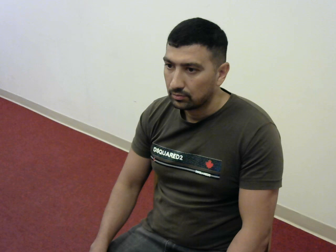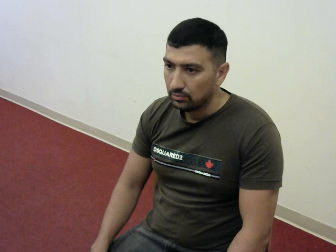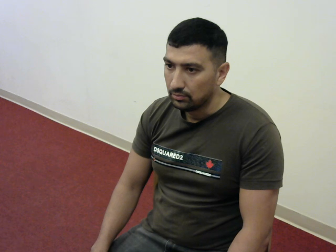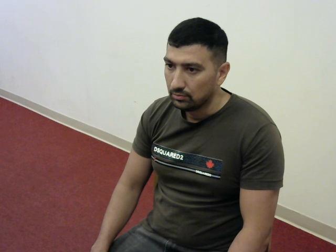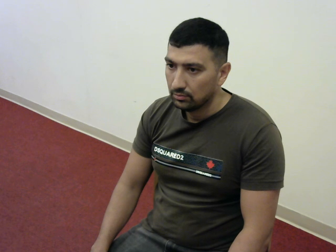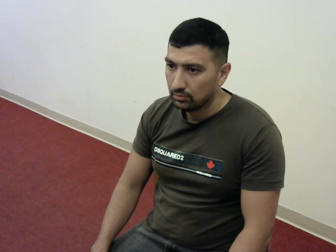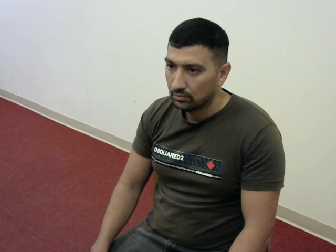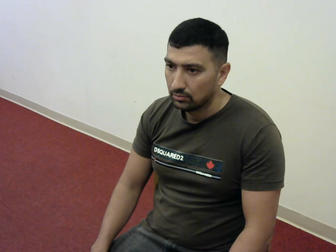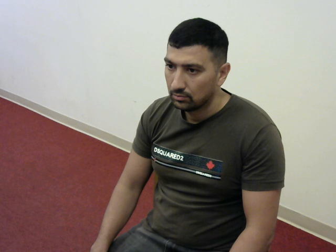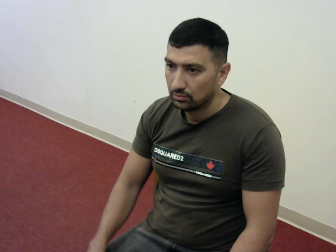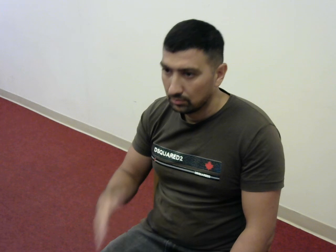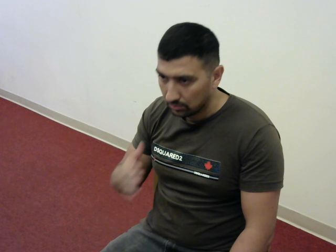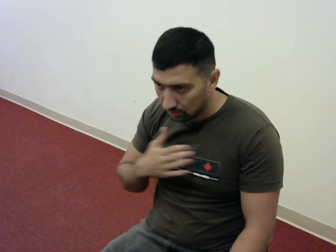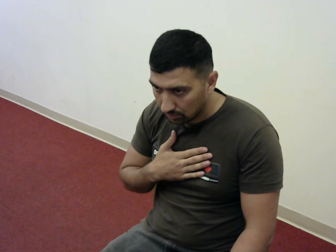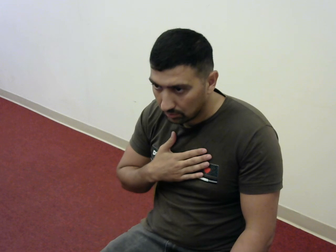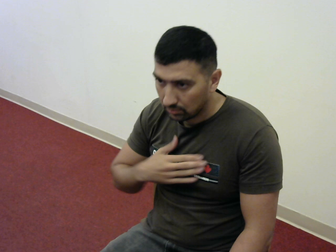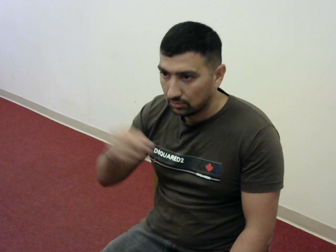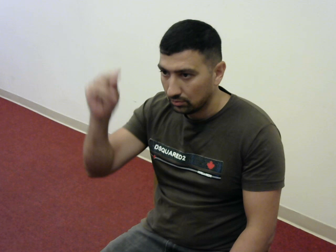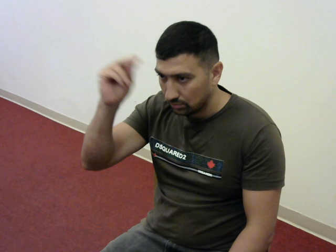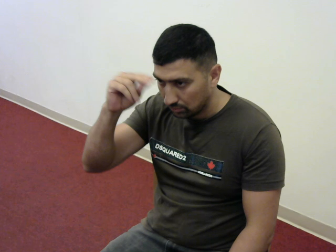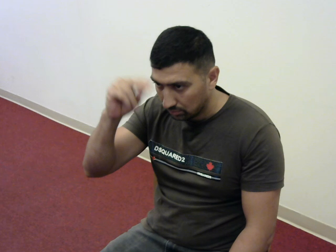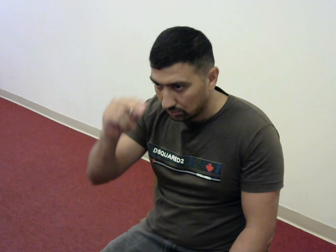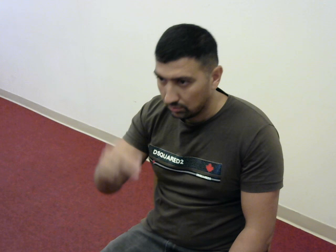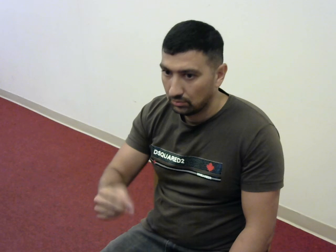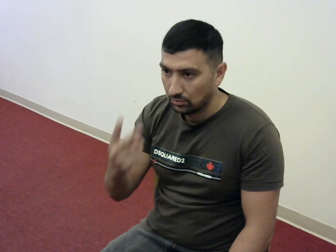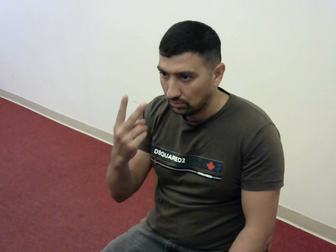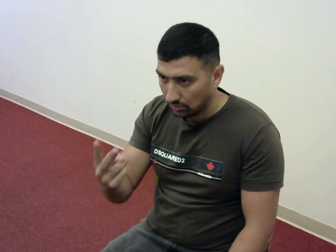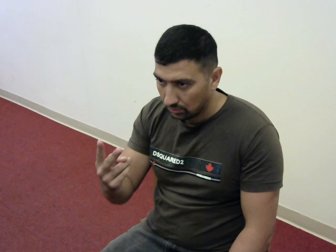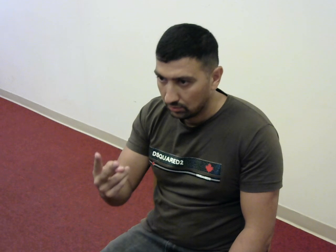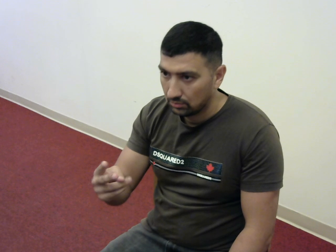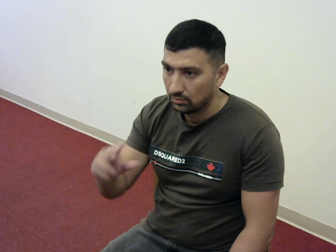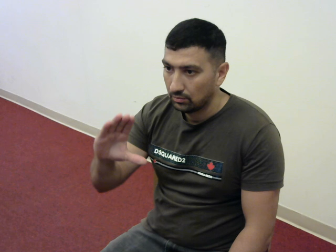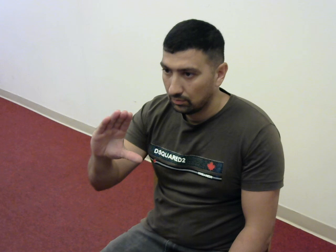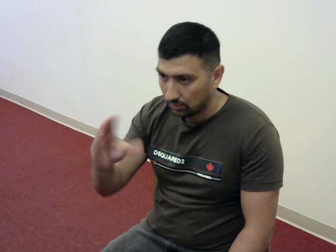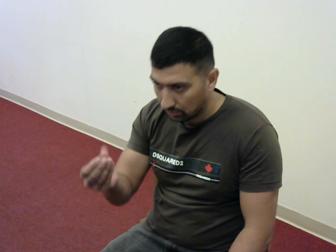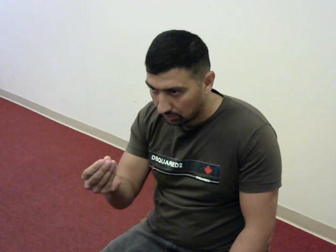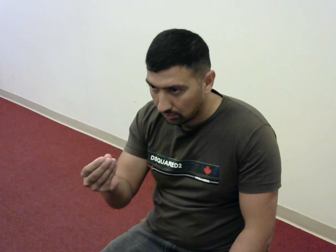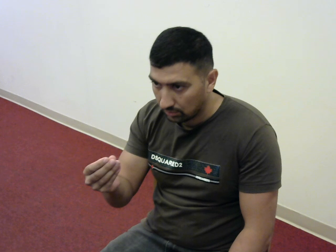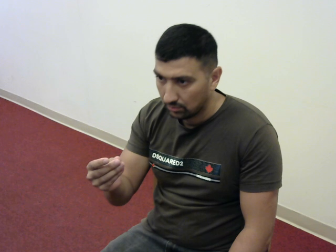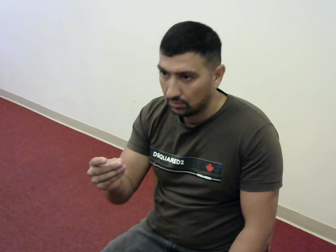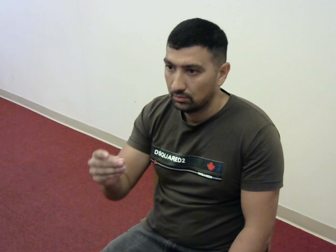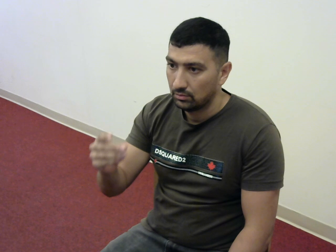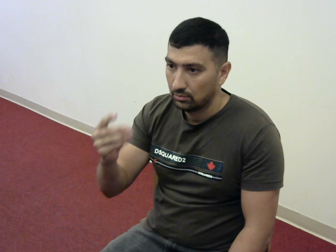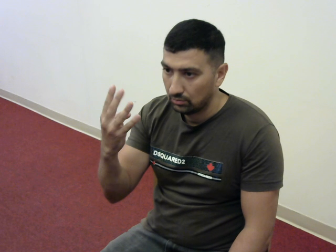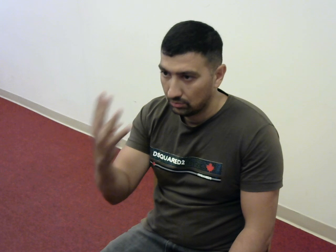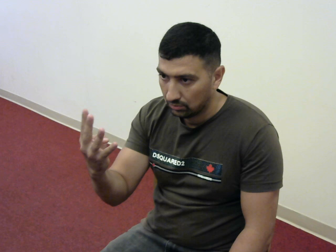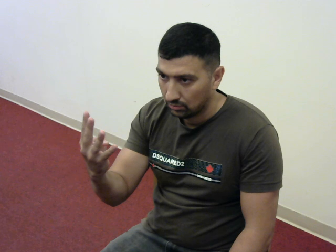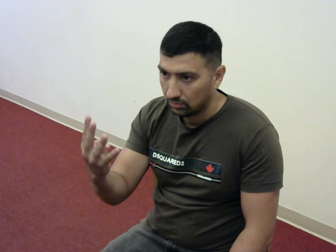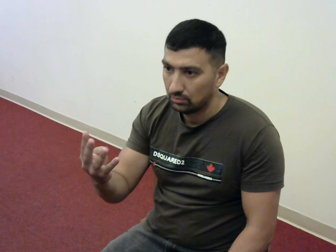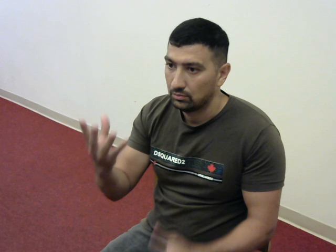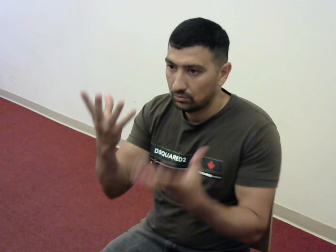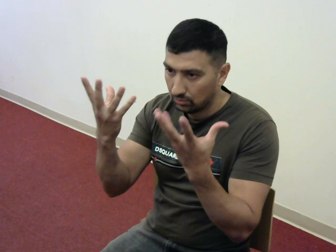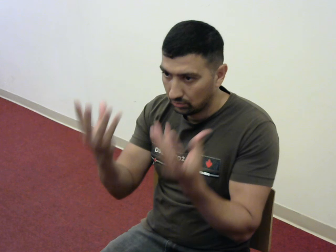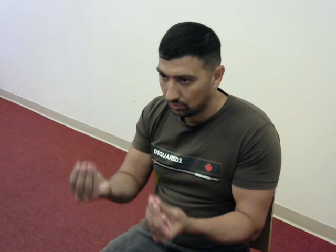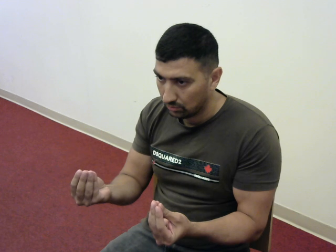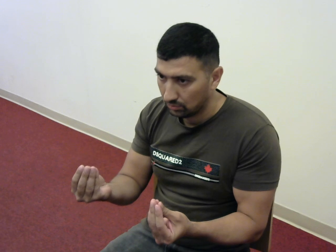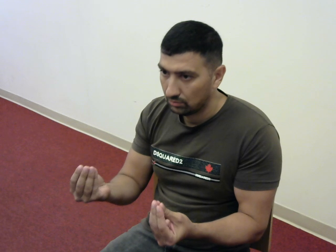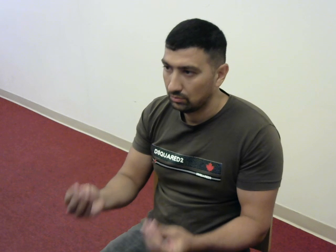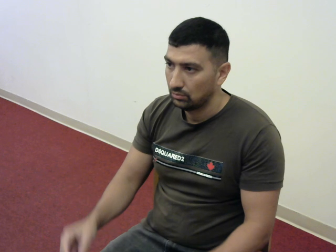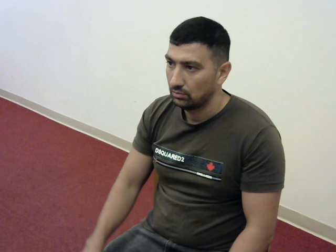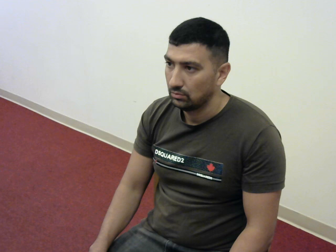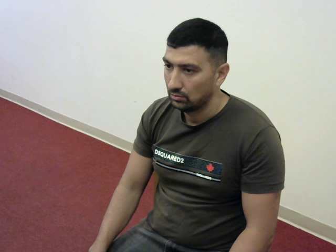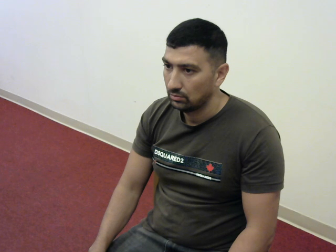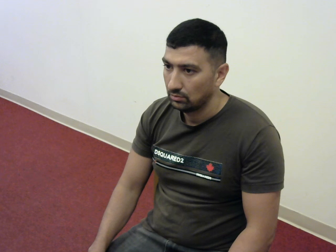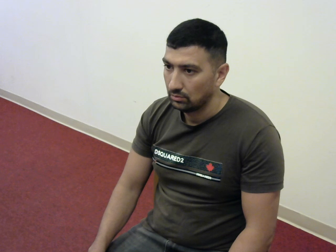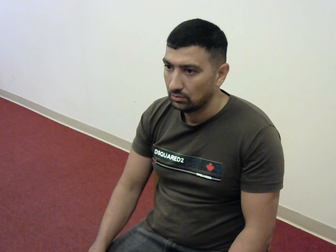Mənim dərslərim 2-ci və 4-cü günlərdir